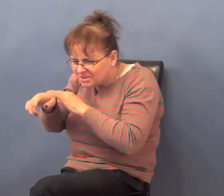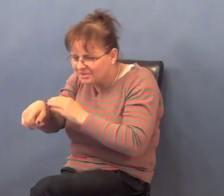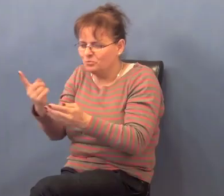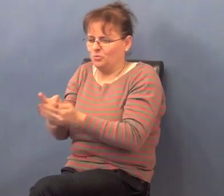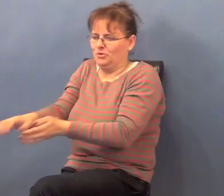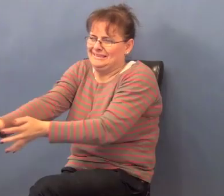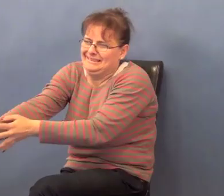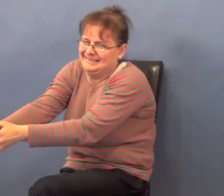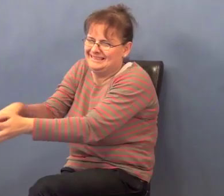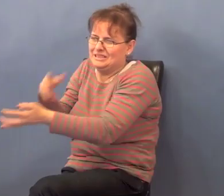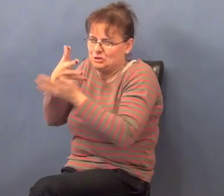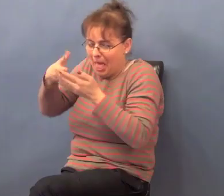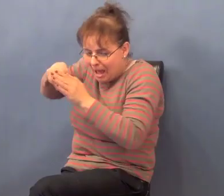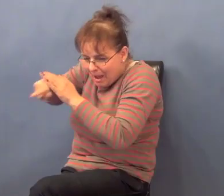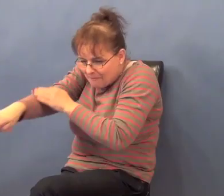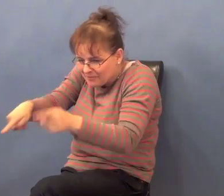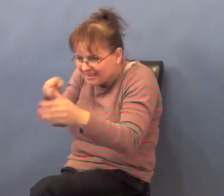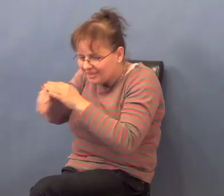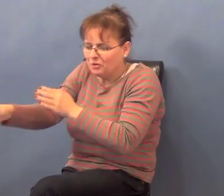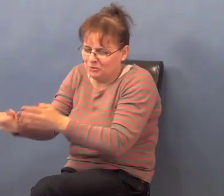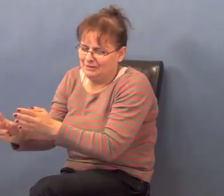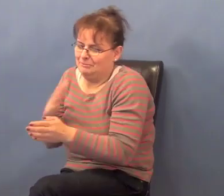Udało mu się wyjąć ją spod ziemi.